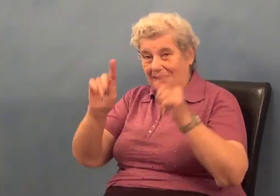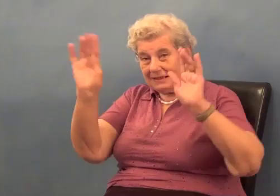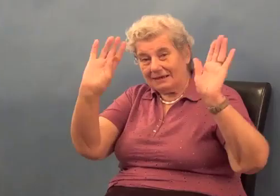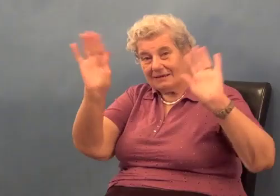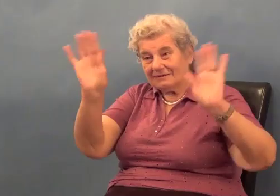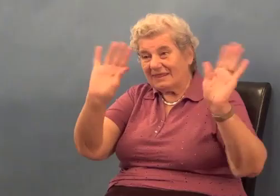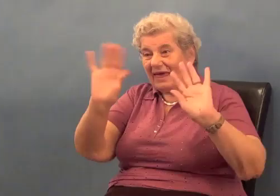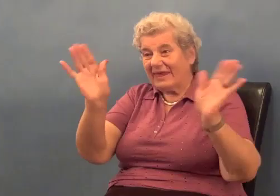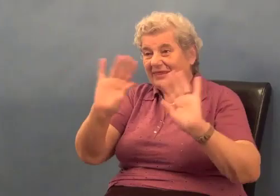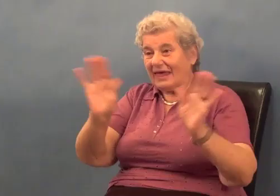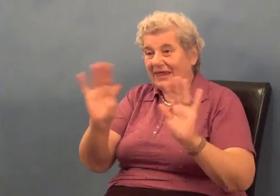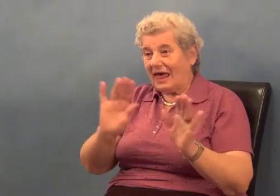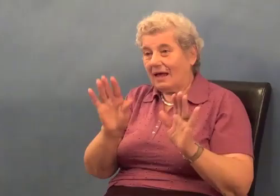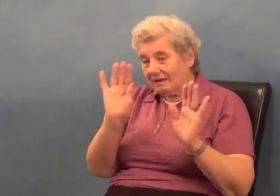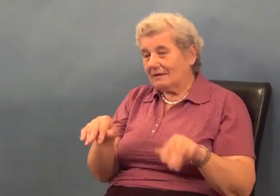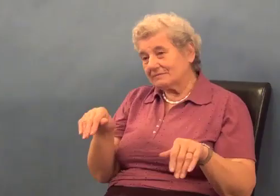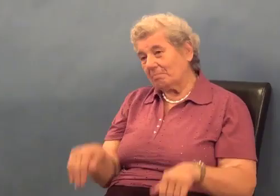A ten drugi: "- Nie, nie."